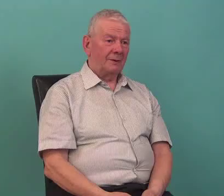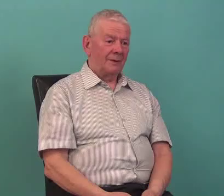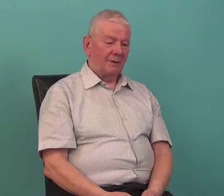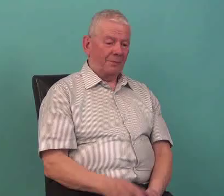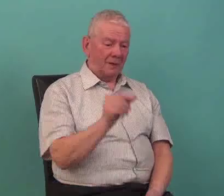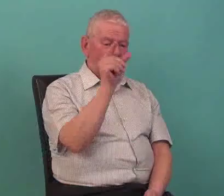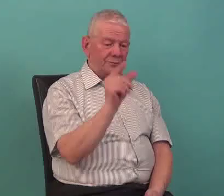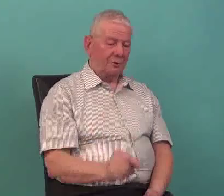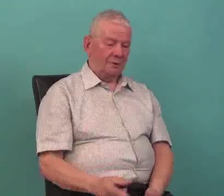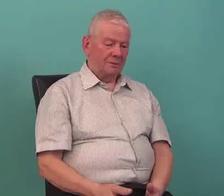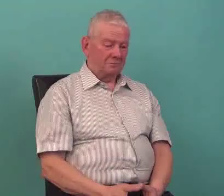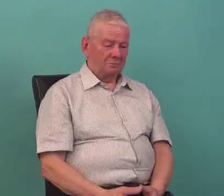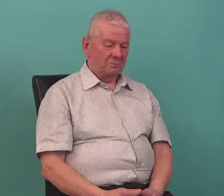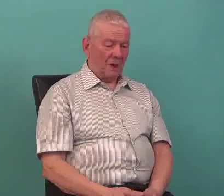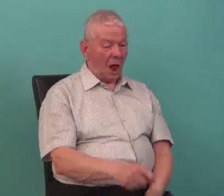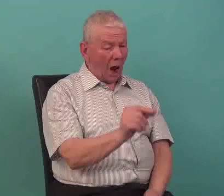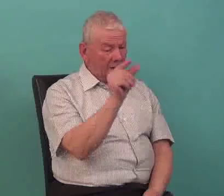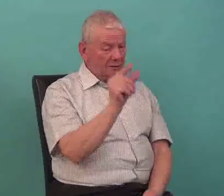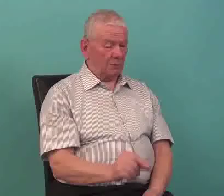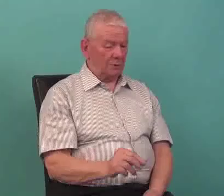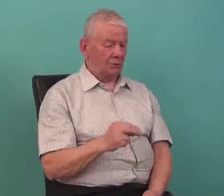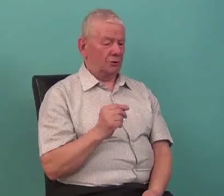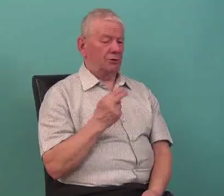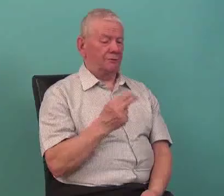Coś prostokątnego w pionie jeszcze nie widziałem.